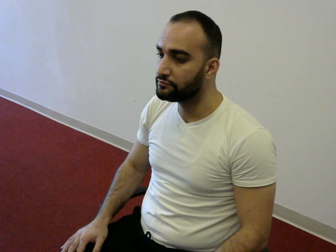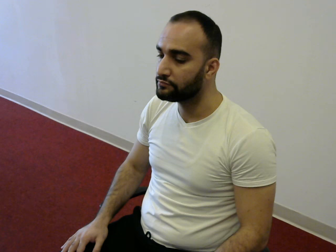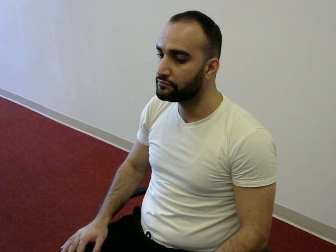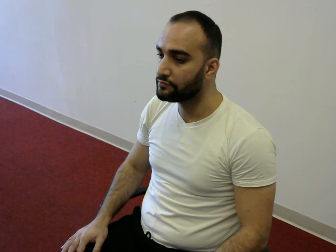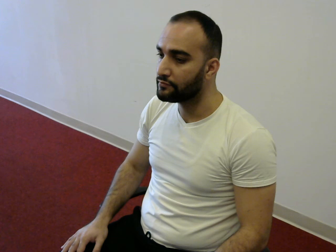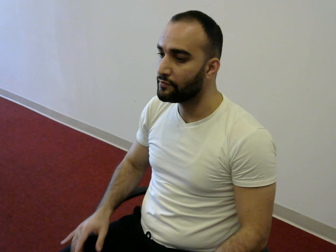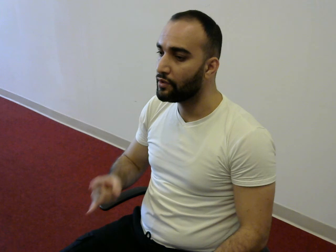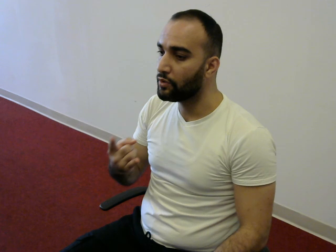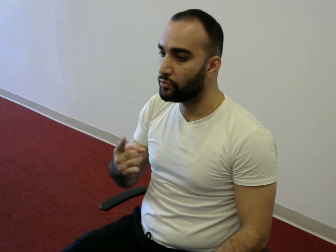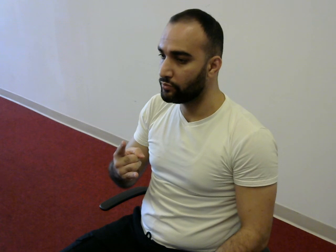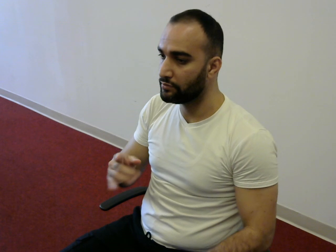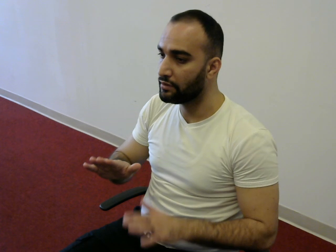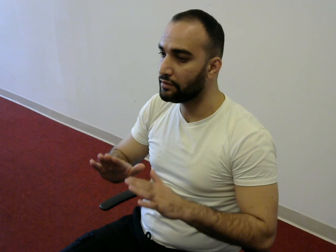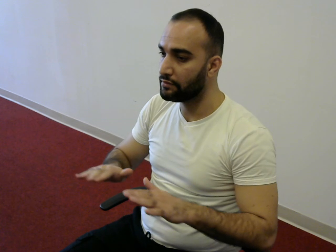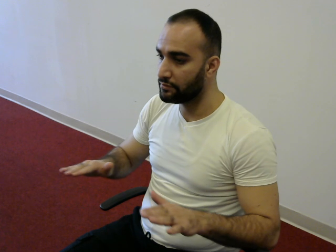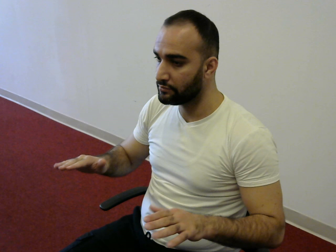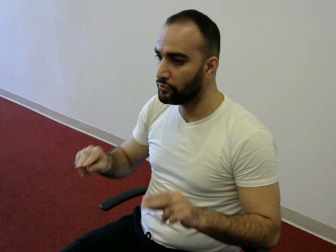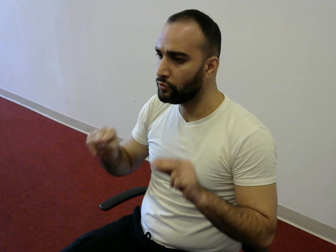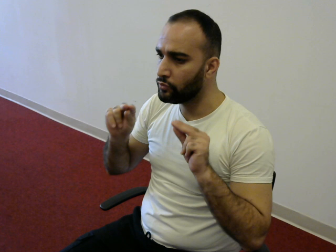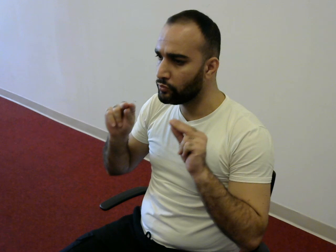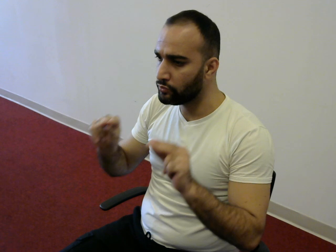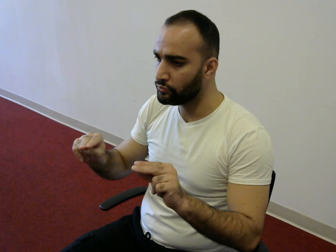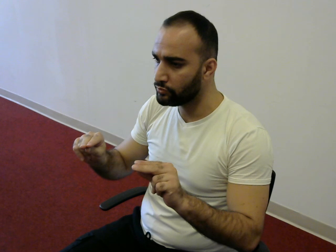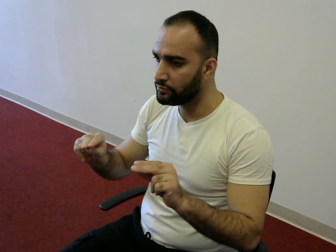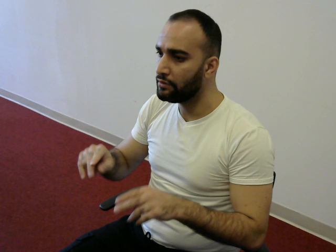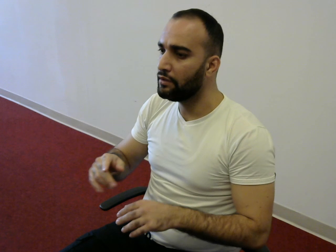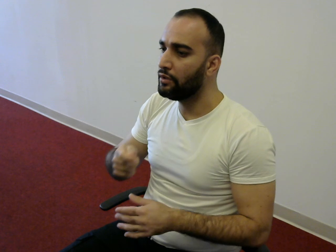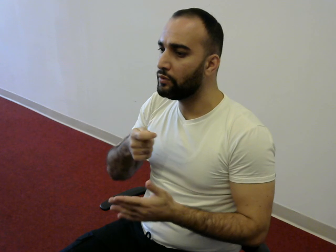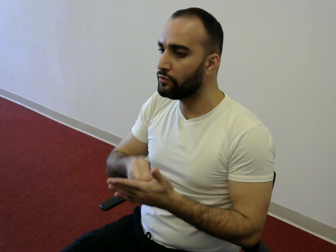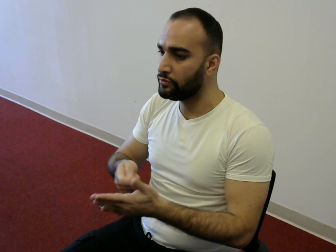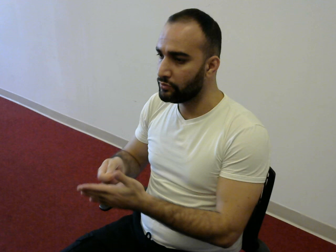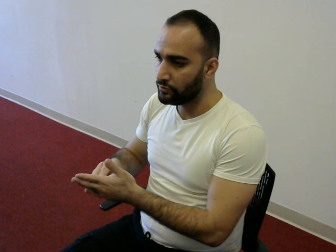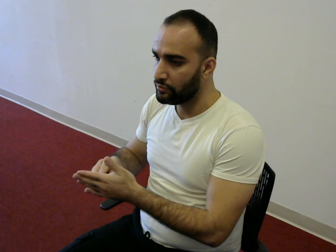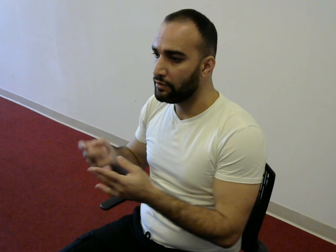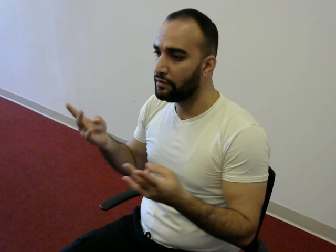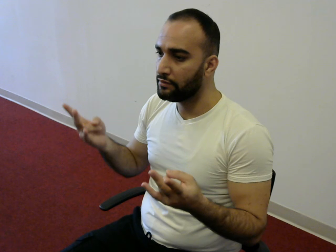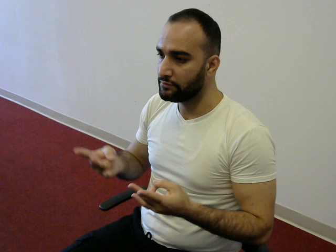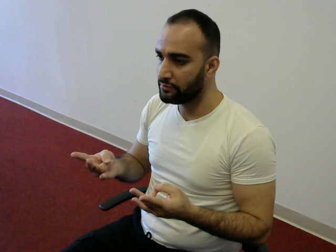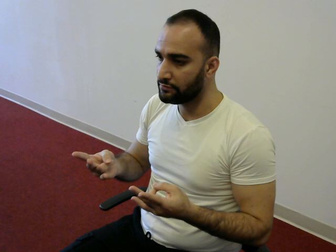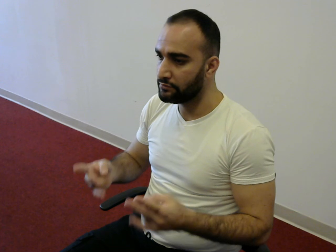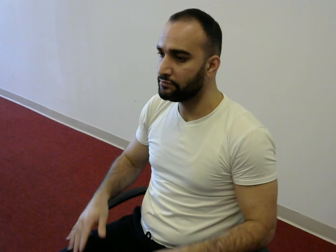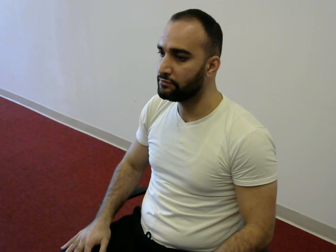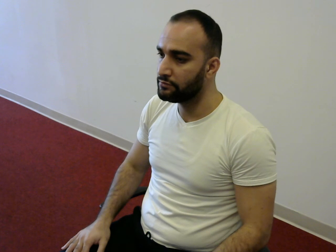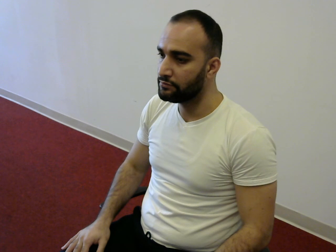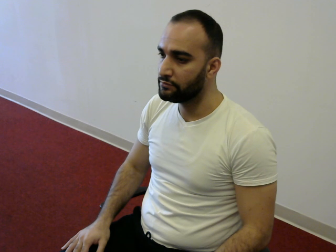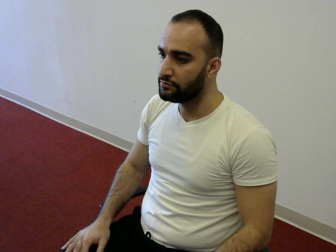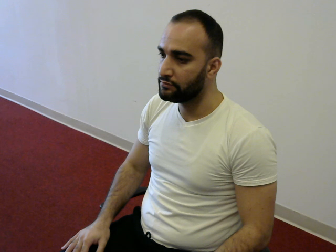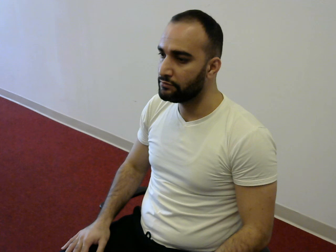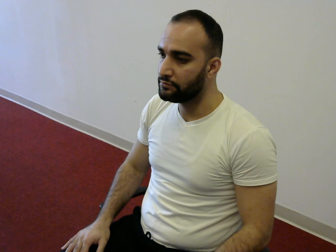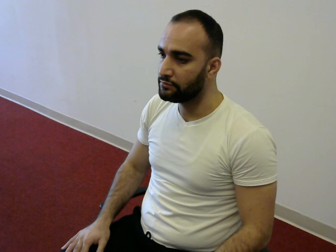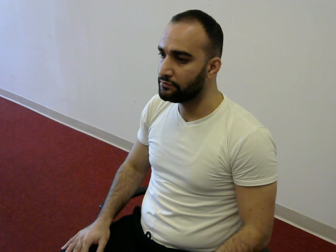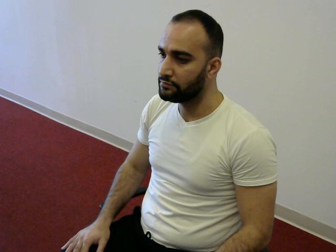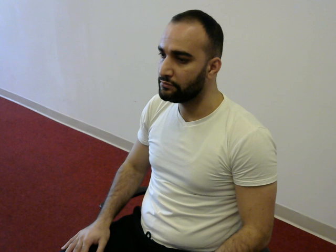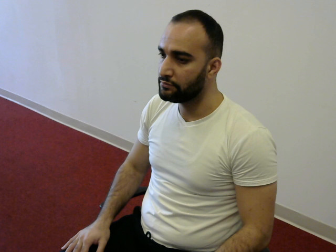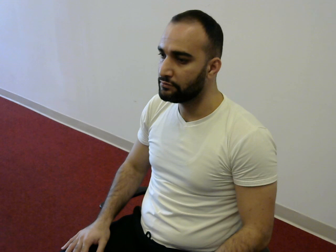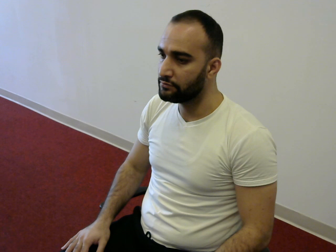Uşaqları düzgün qidalandırmaq lazımdır